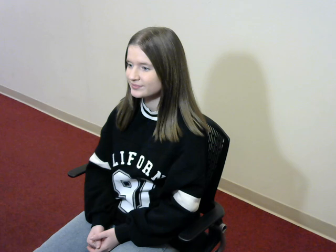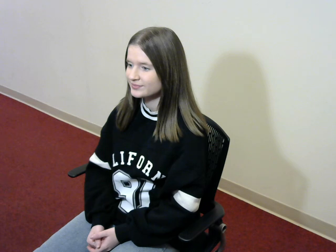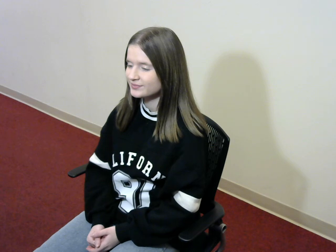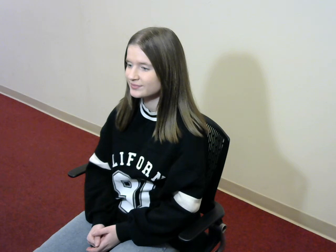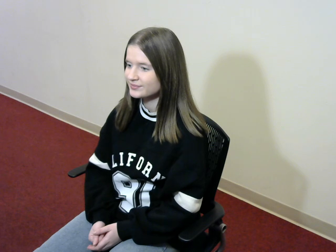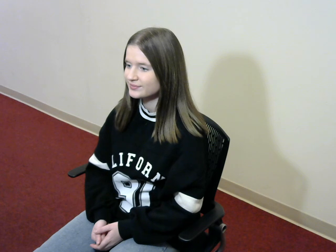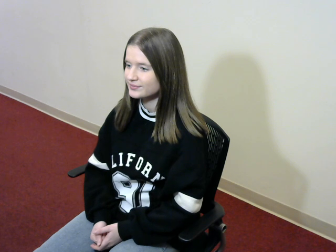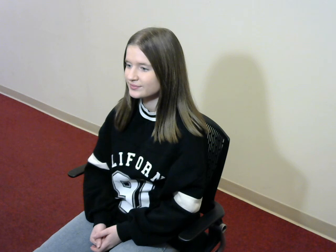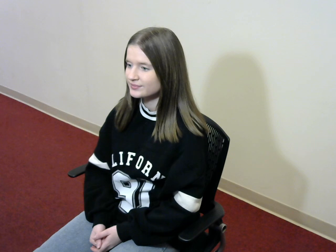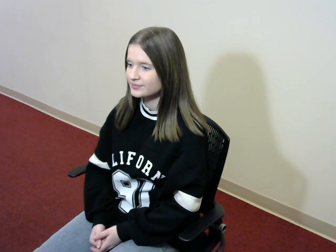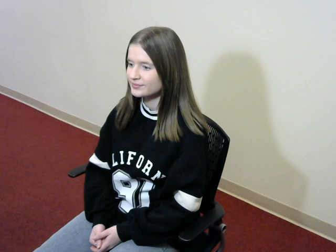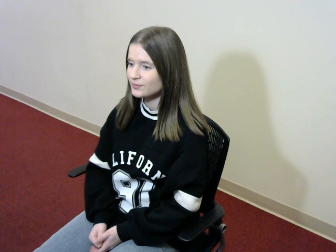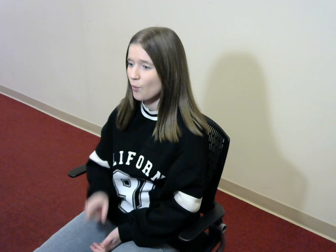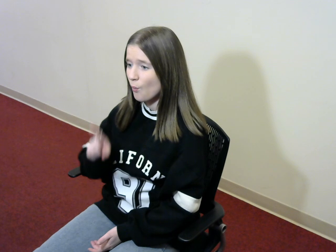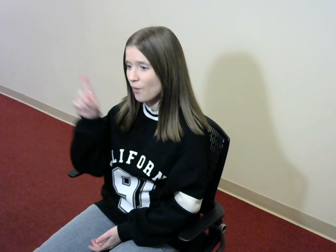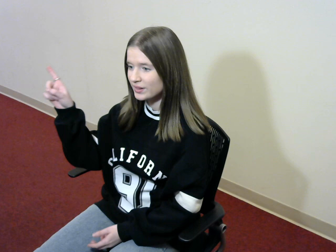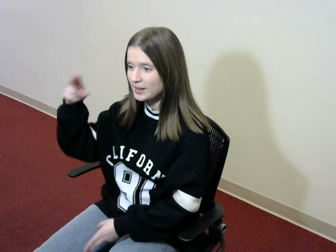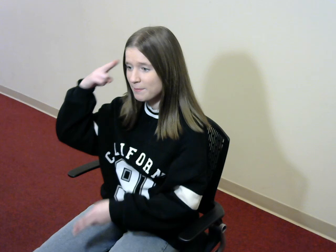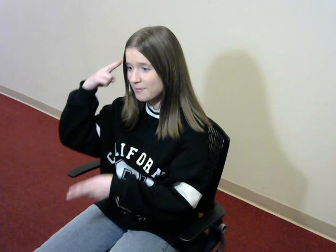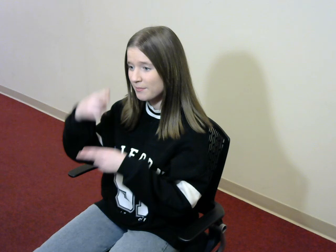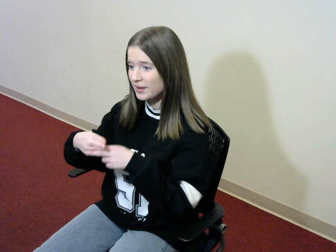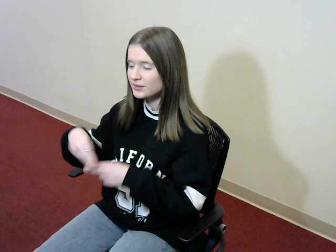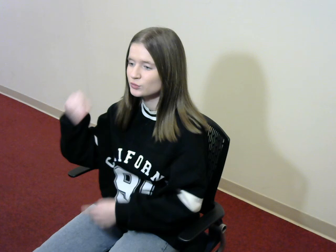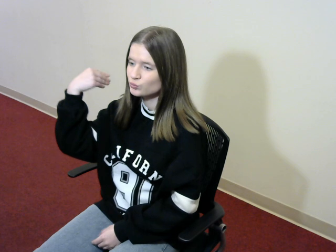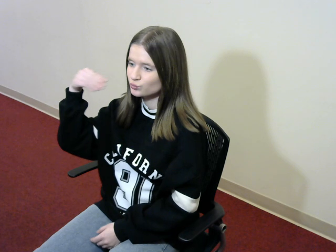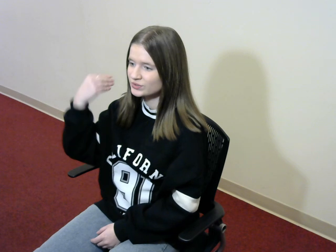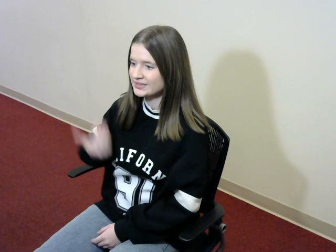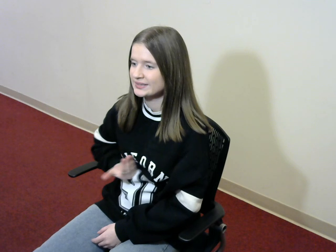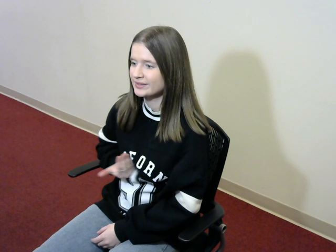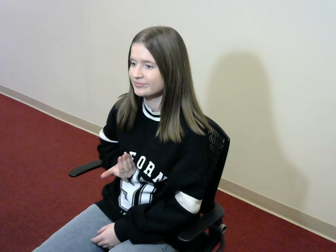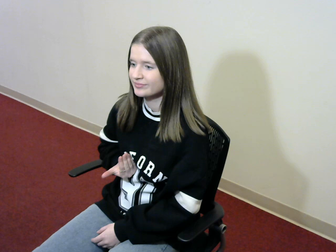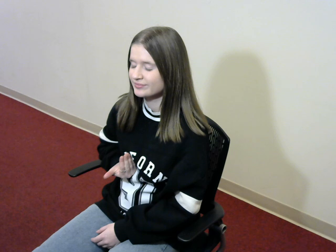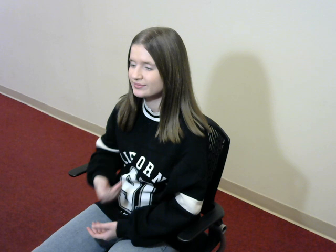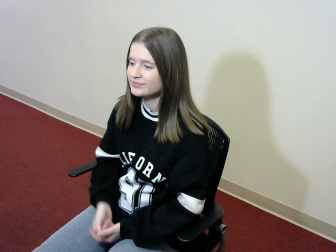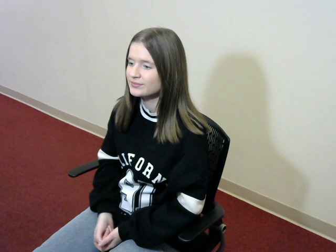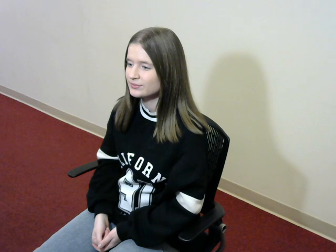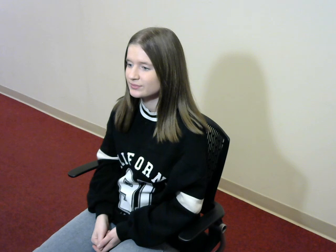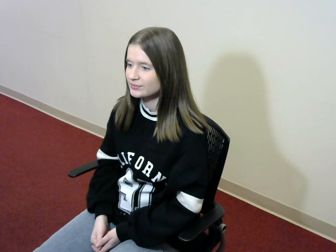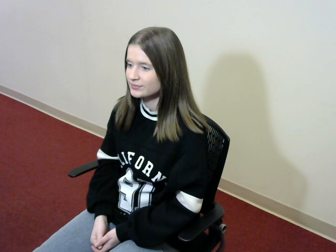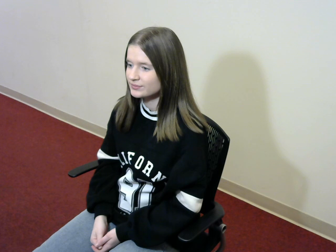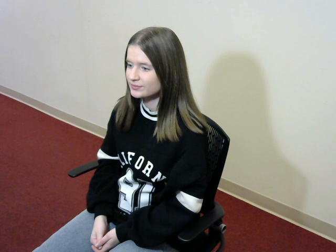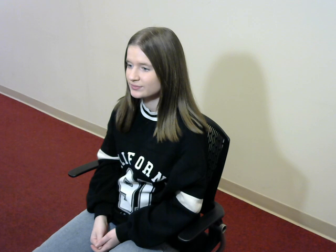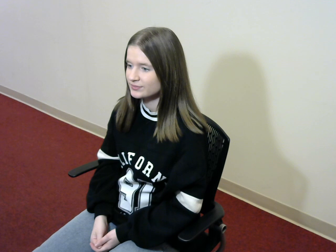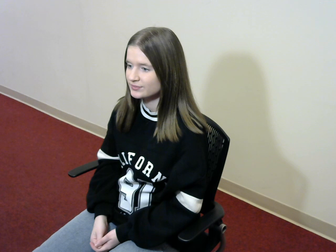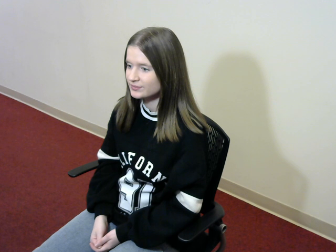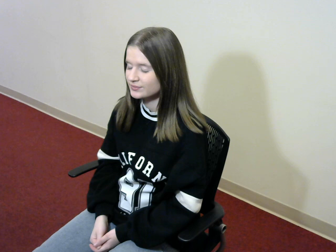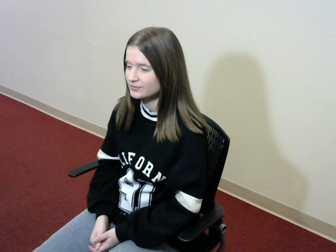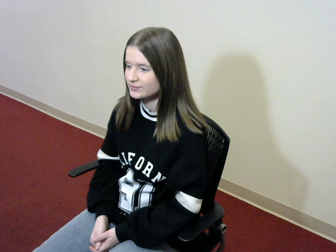Onun qardaşı Türkiyədə yaşayır